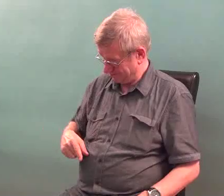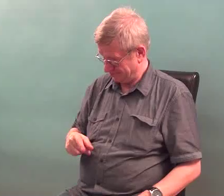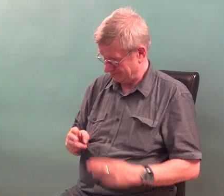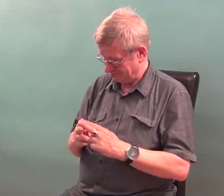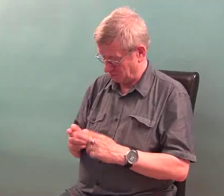Umawiają się.